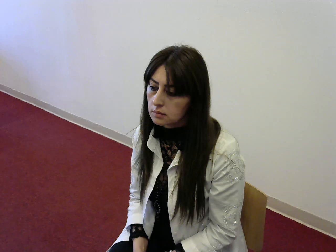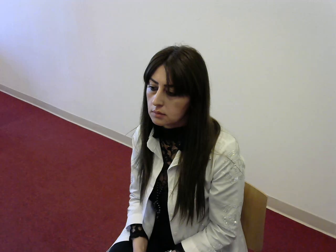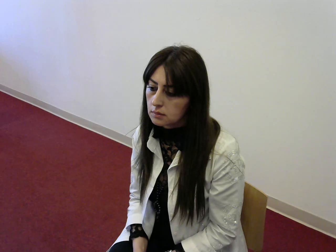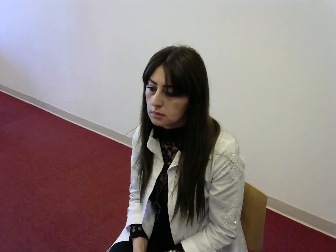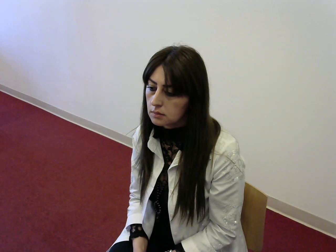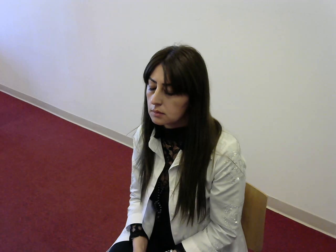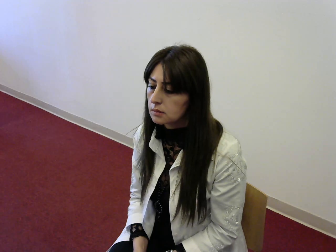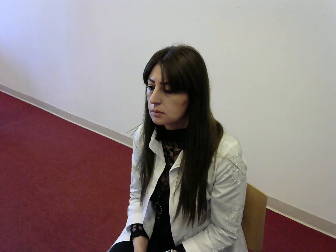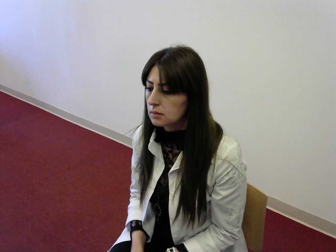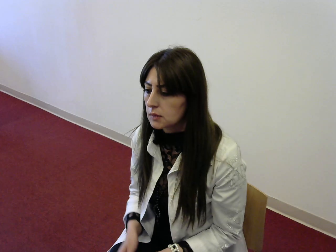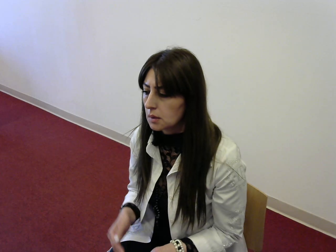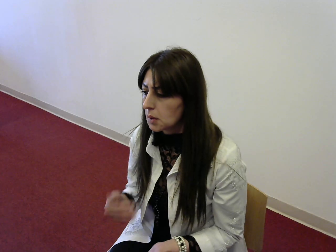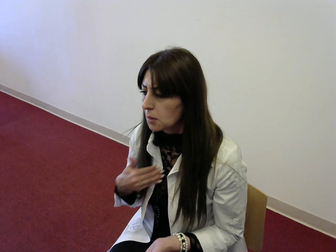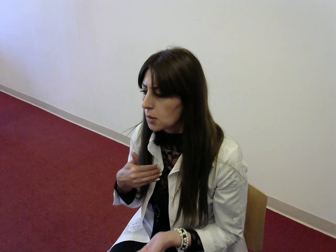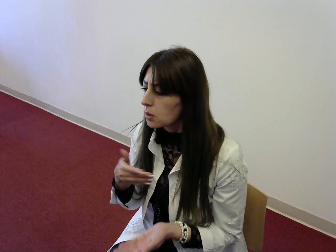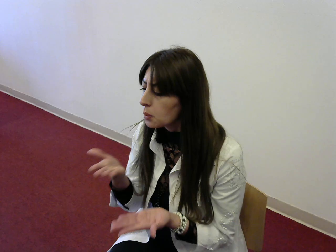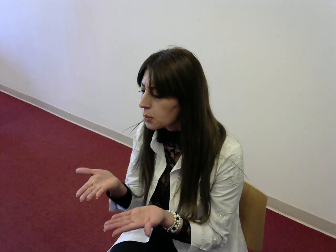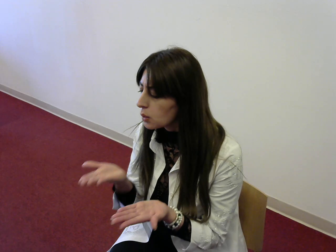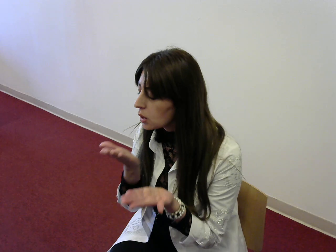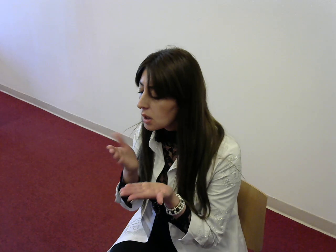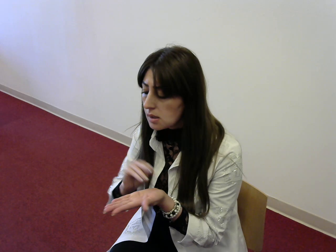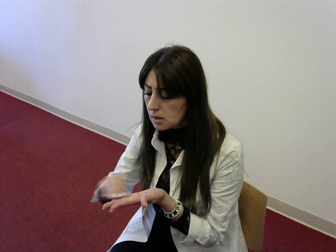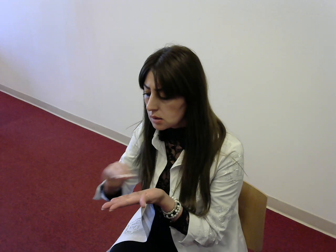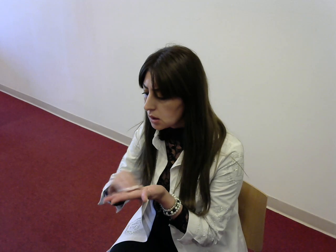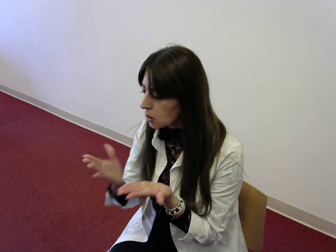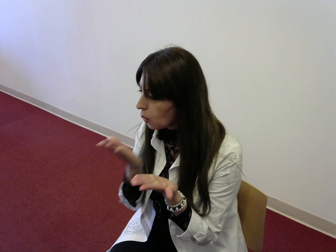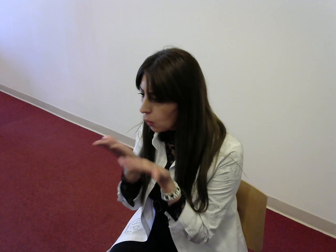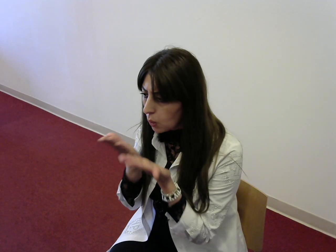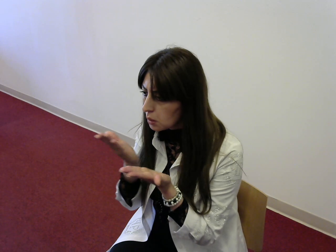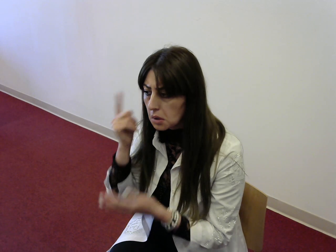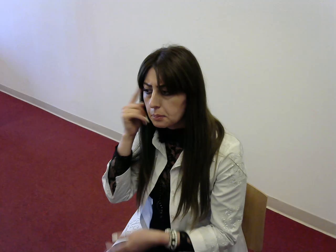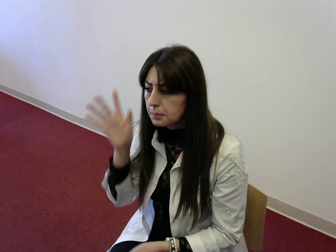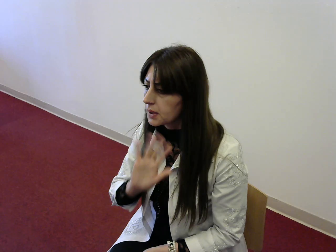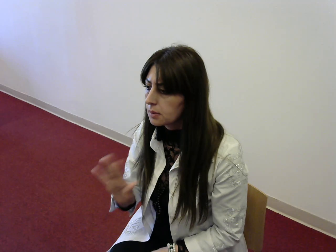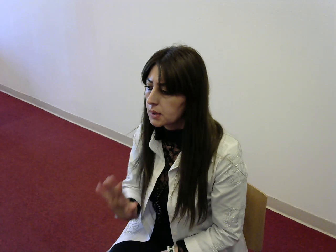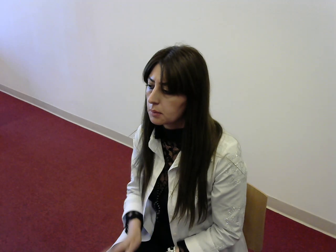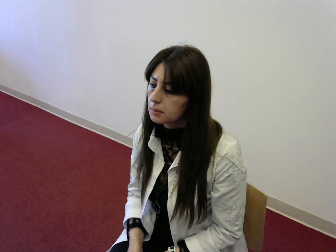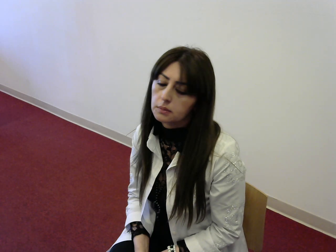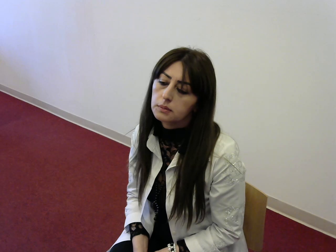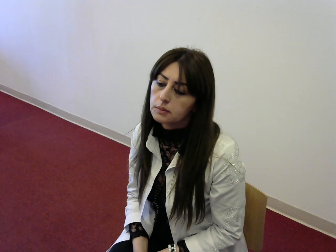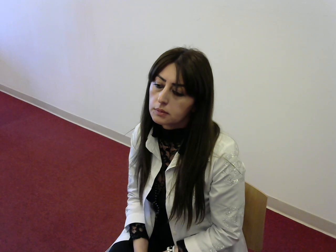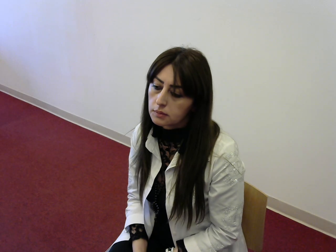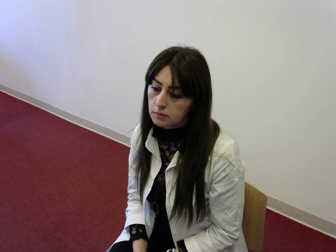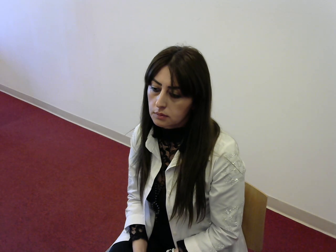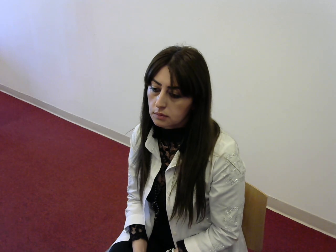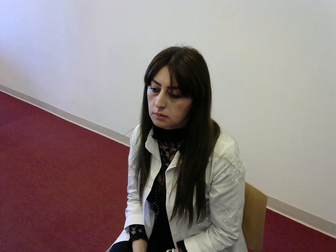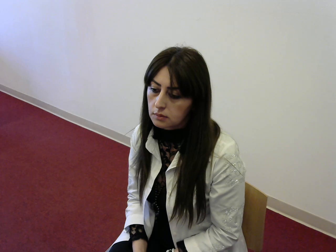Mən bu yazını oxuya bilmirəm